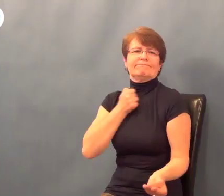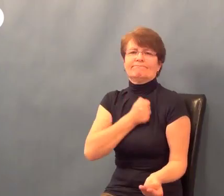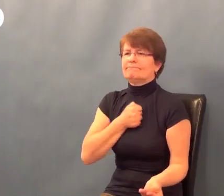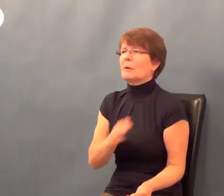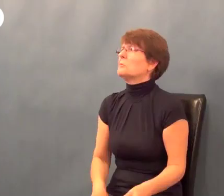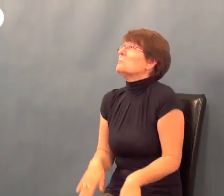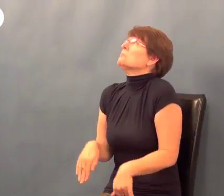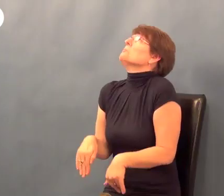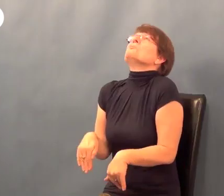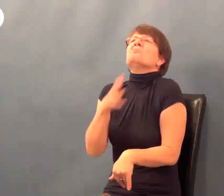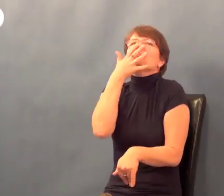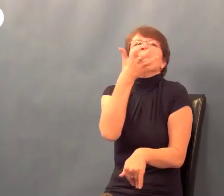Pies próbował ją wywęszyć.